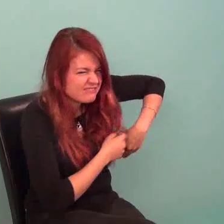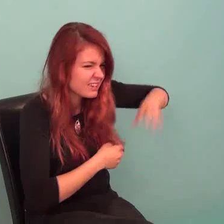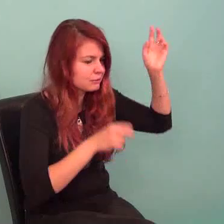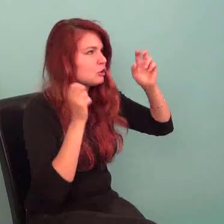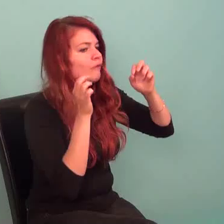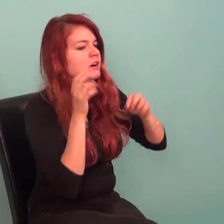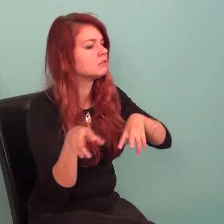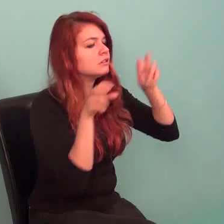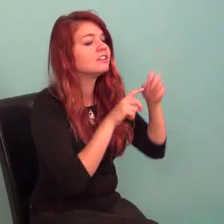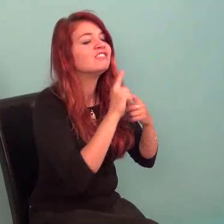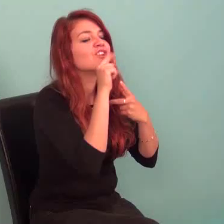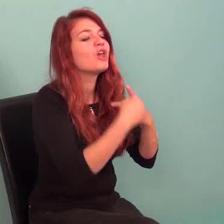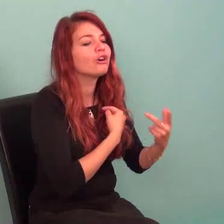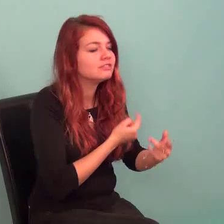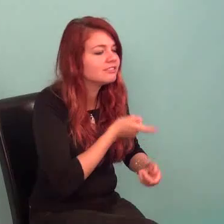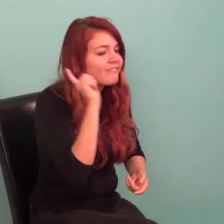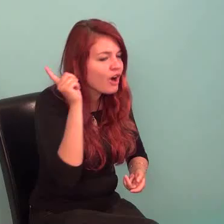Sowa mówi, że nie wolno mu się wtrącać.